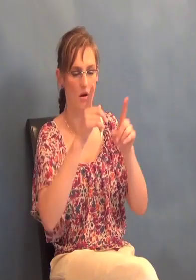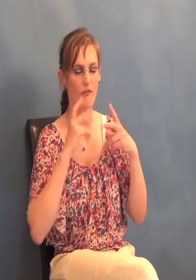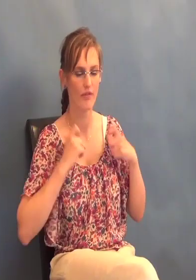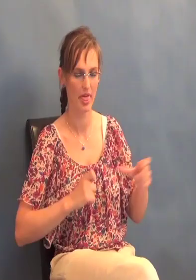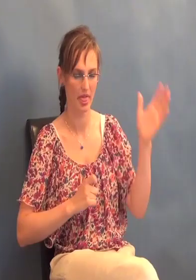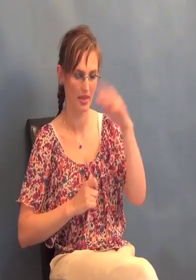Na wieś.